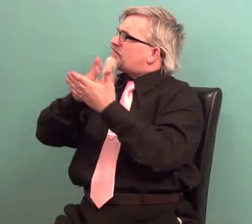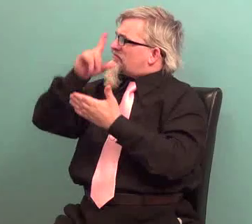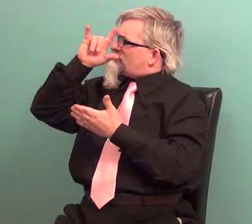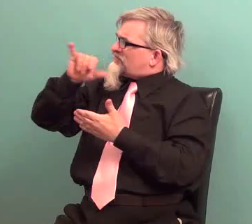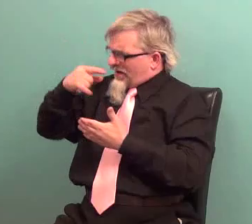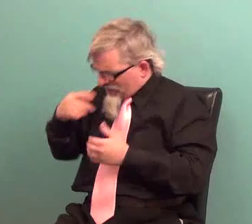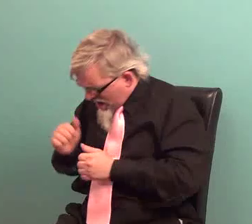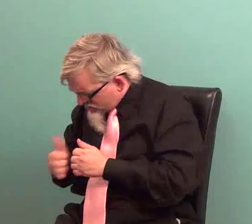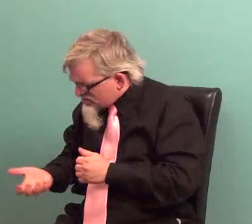Znajduje kamień, którym rzucał chłopiec.